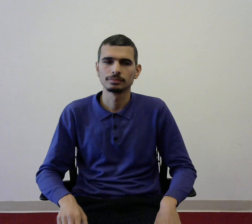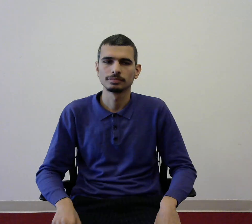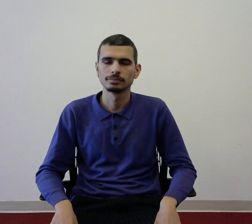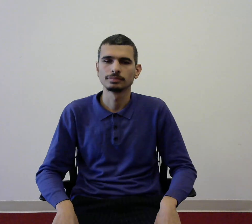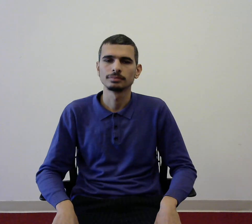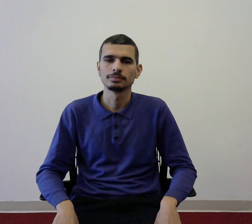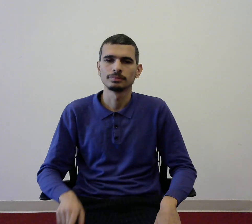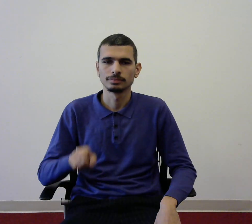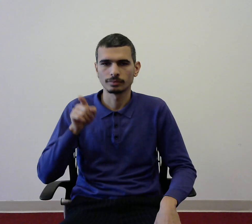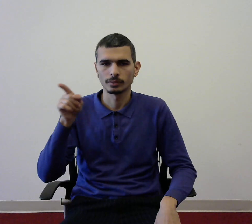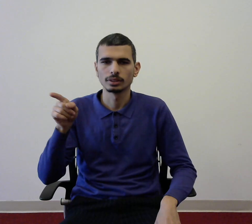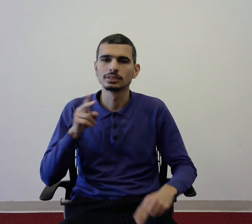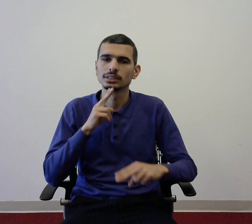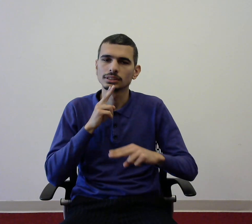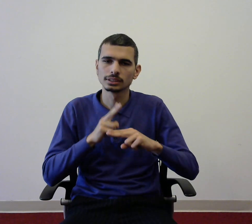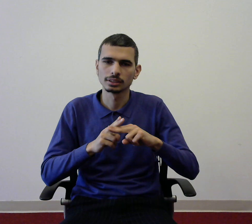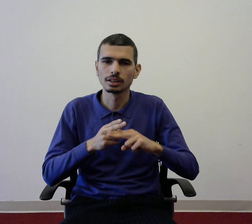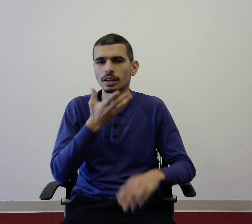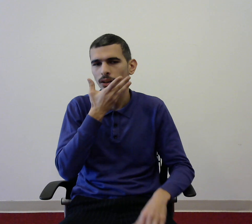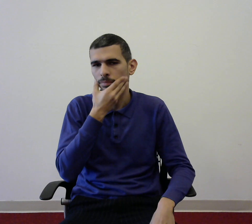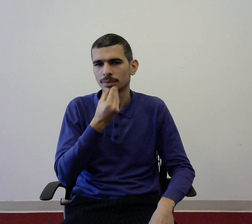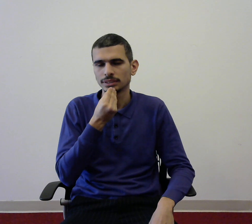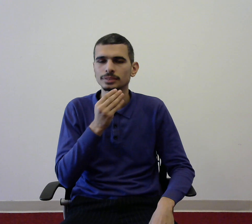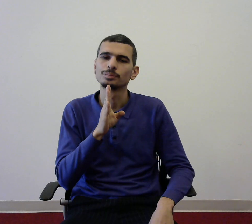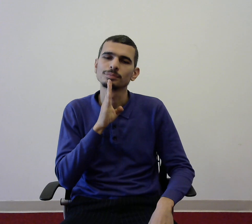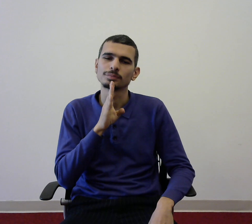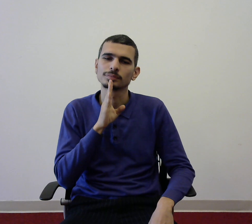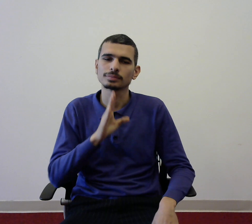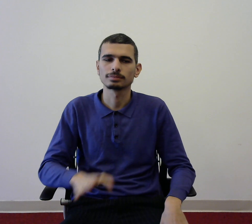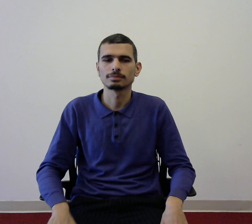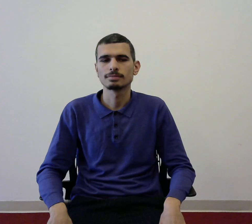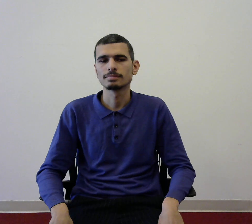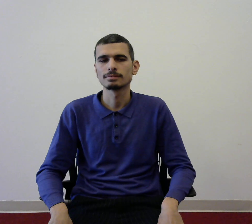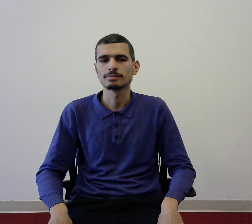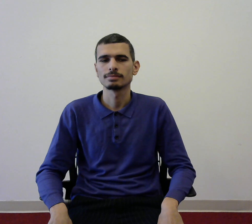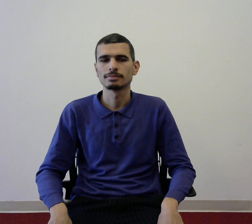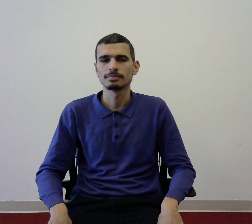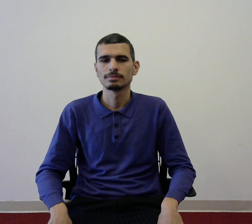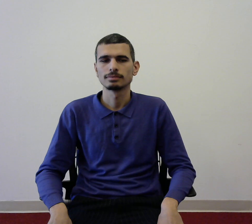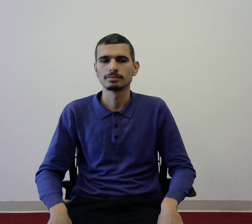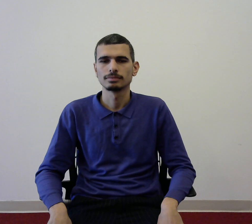Onun bacısı gözəl qızdır